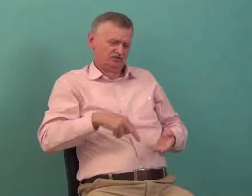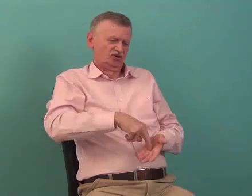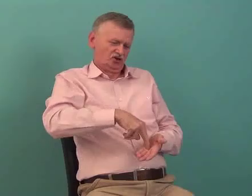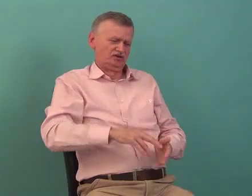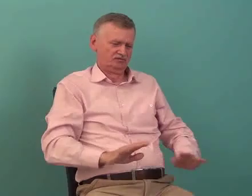Koniec.